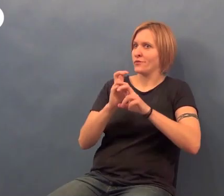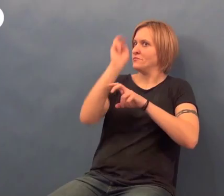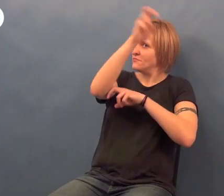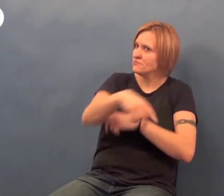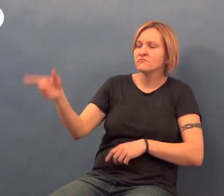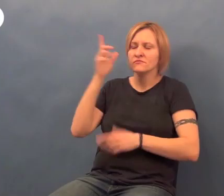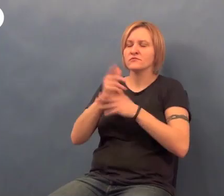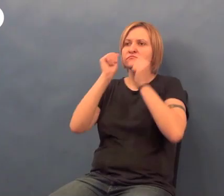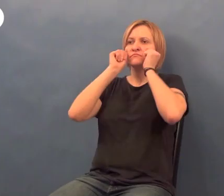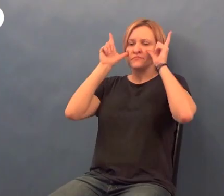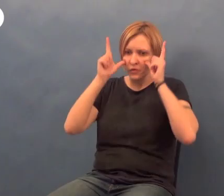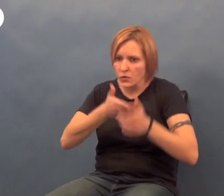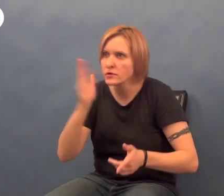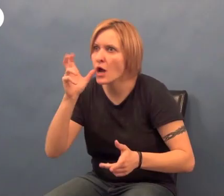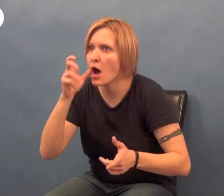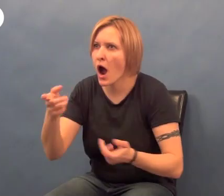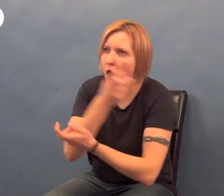Oni obudzili się, patrzą, nie ma żaby, szukają jej.